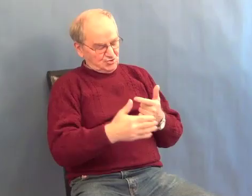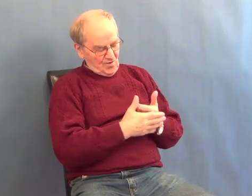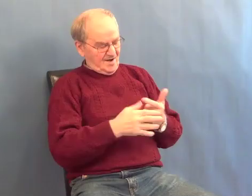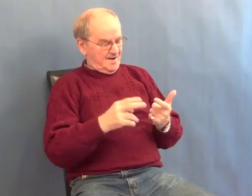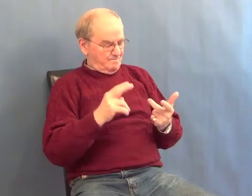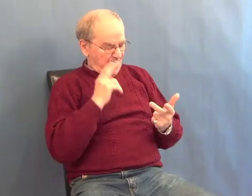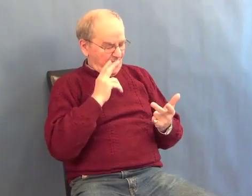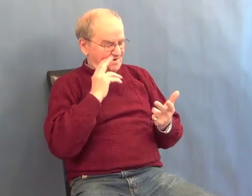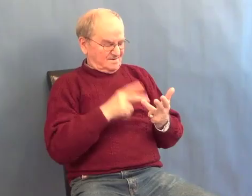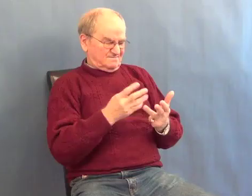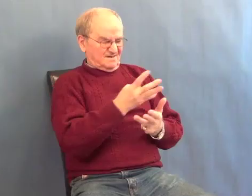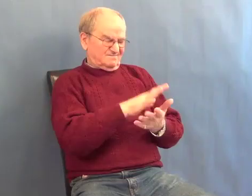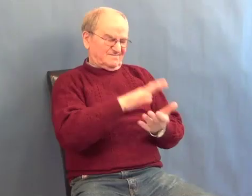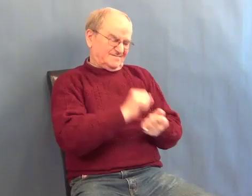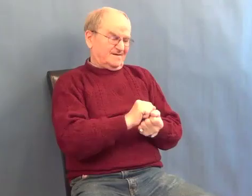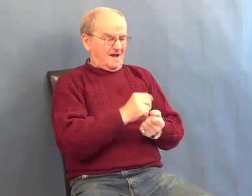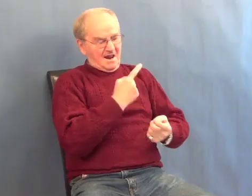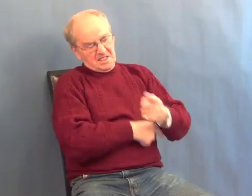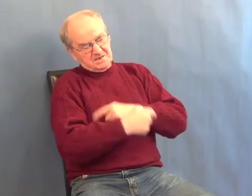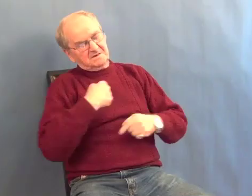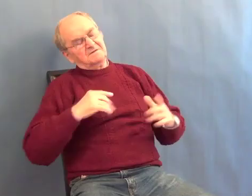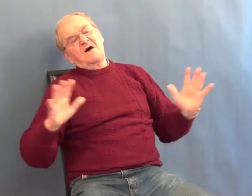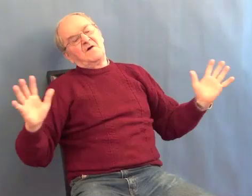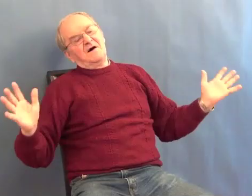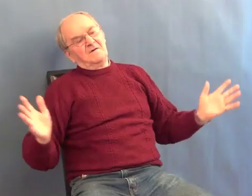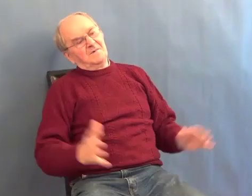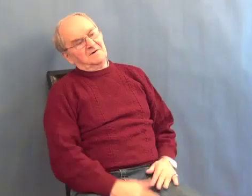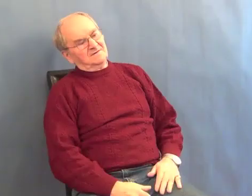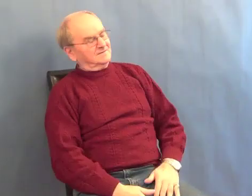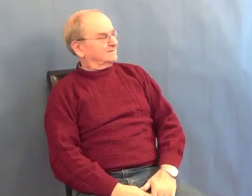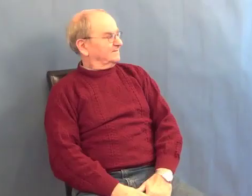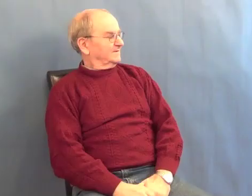Ja, żona, mama, było nas czworo, reszta klientów uległa wypadkowi, ja nie wiem.